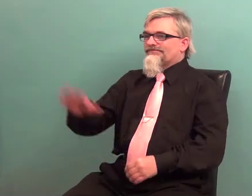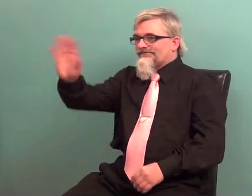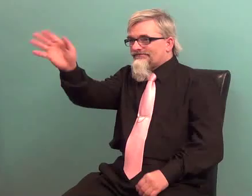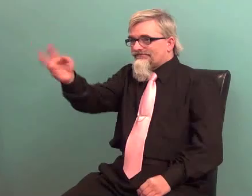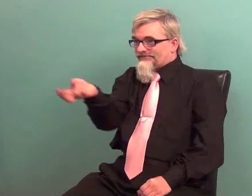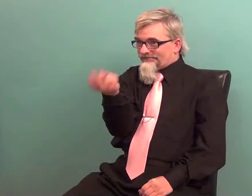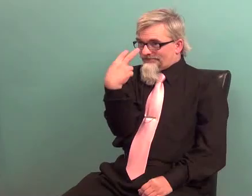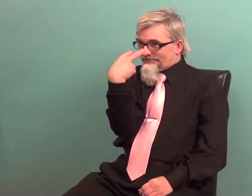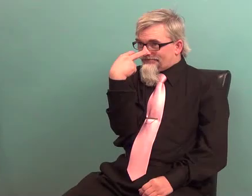Patrz na mnie.